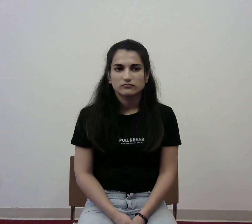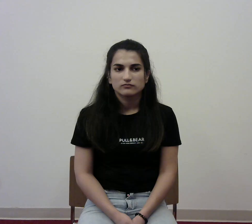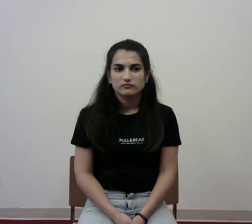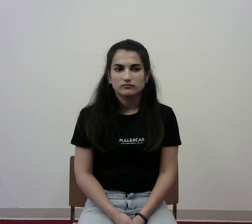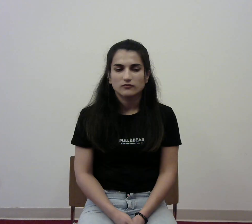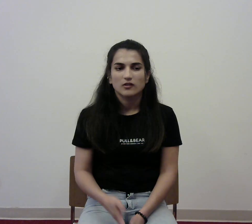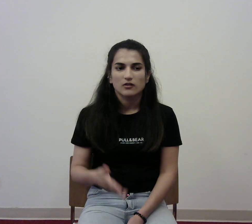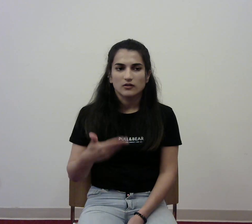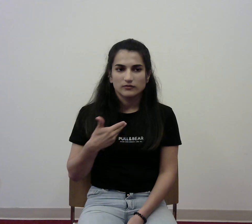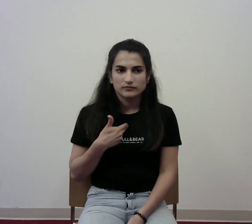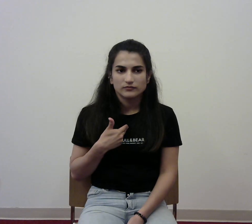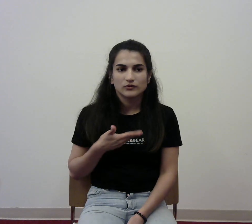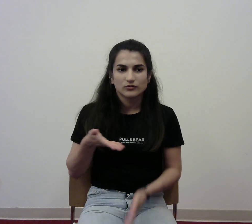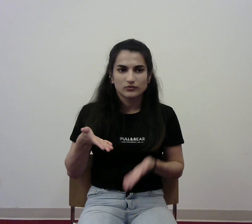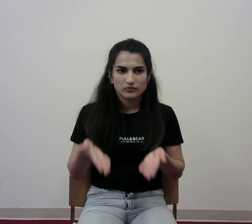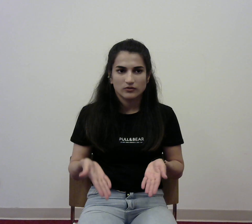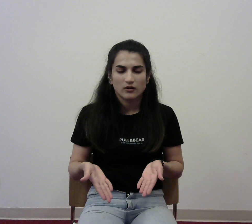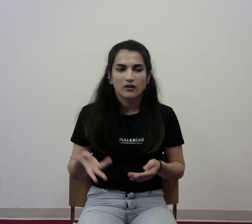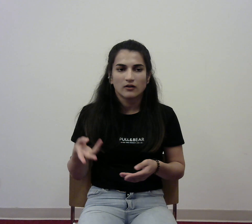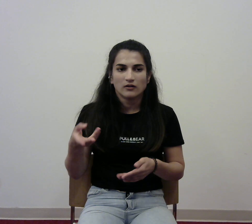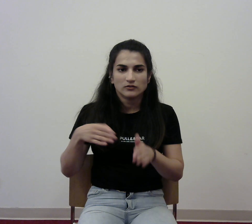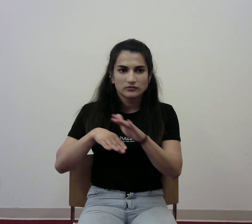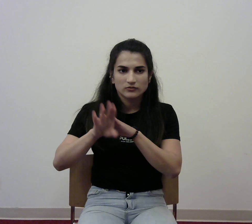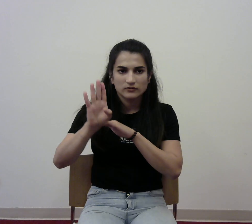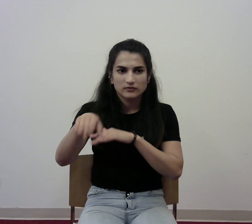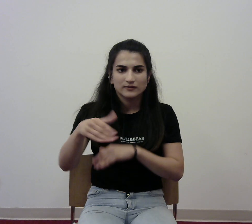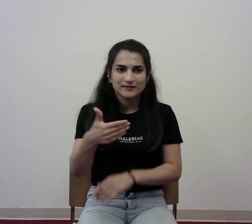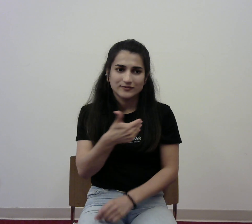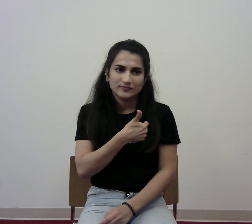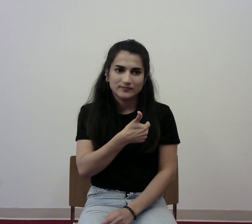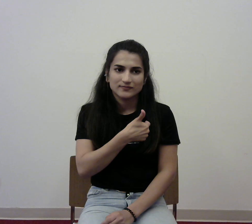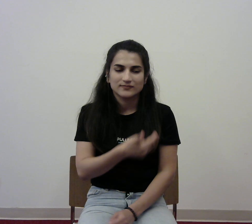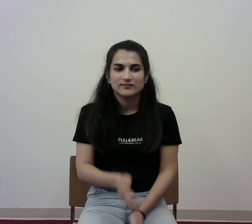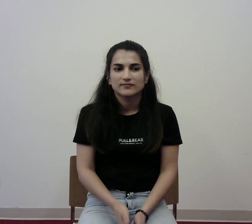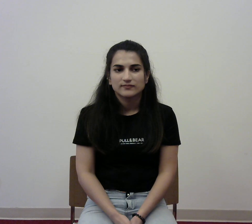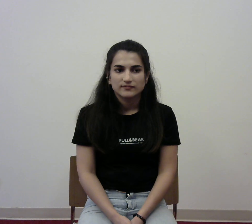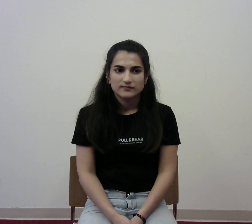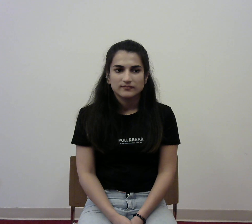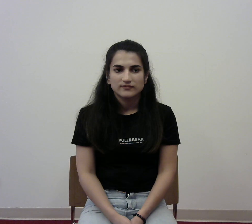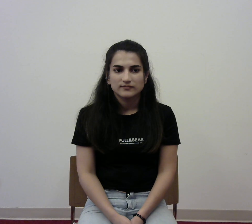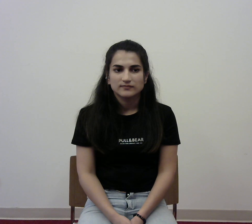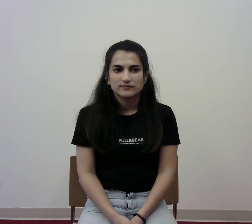Mən burdan getmək istəyirəm